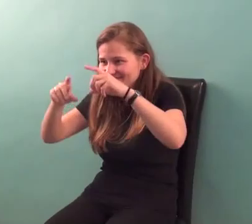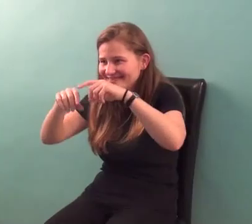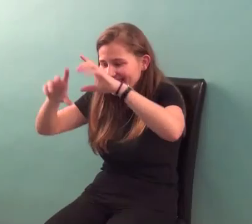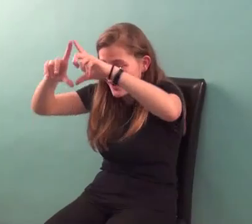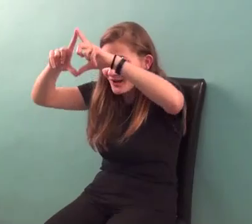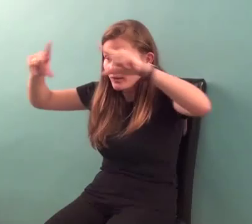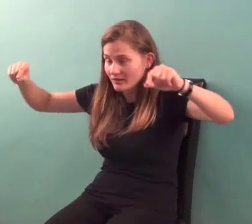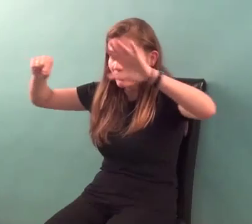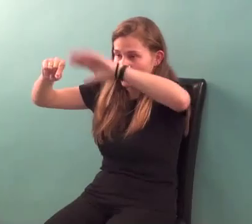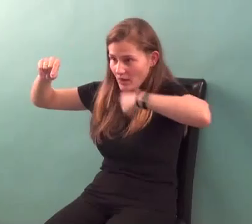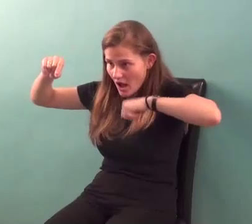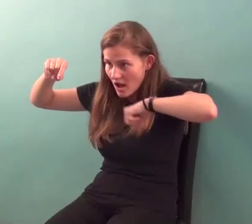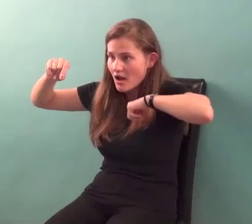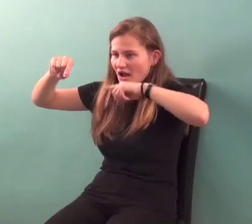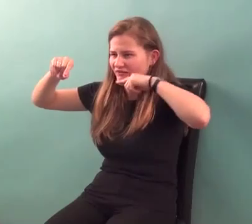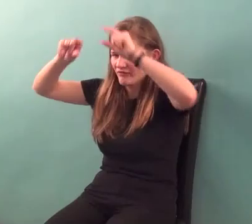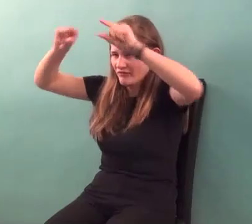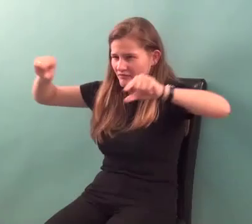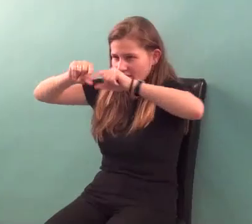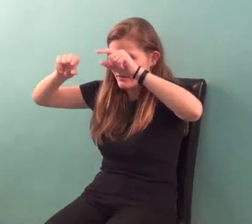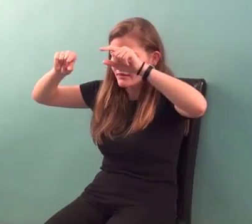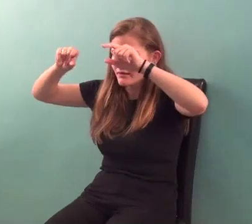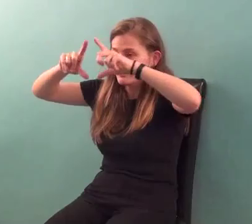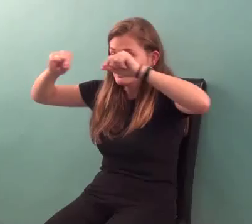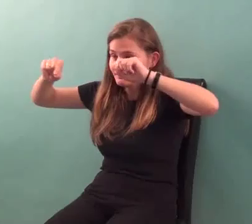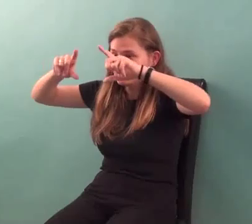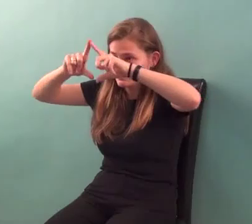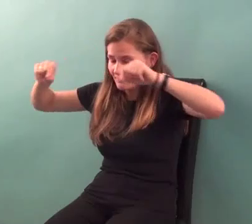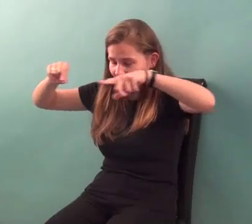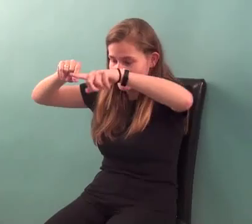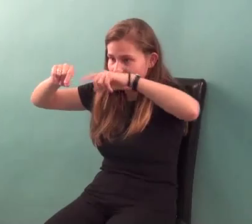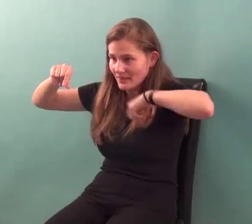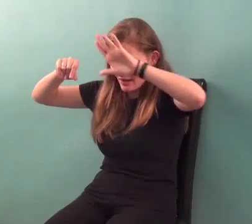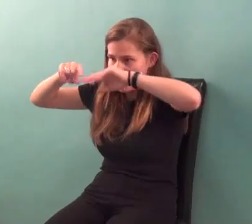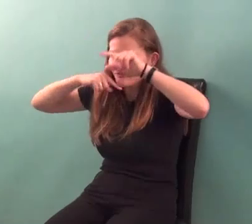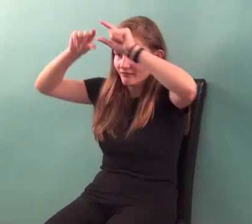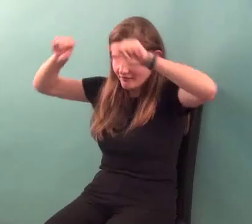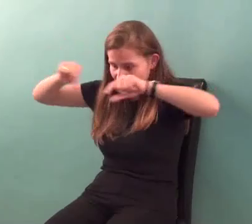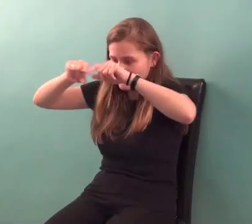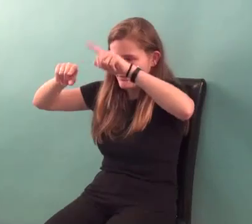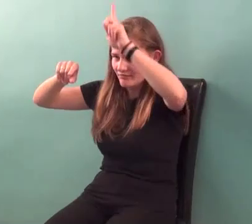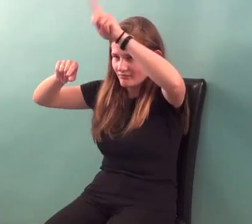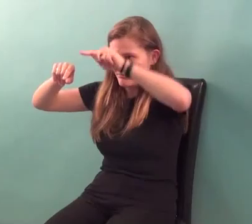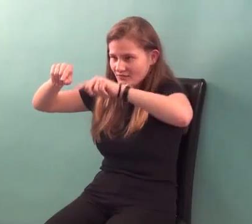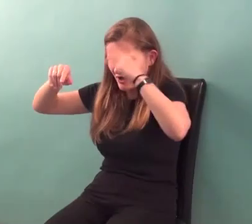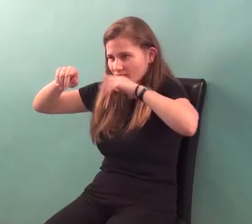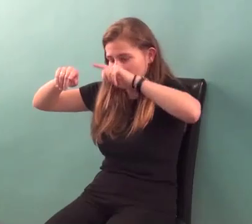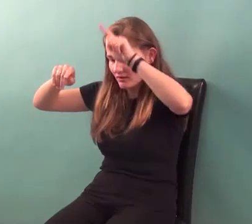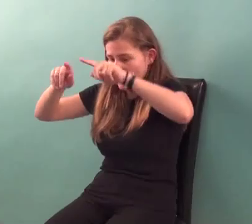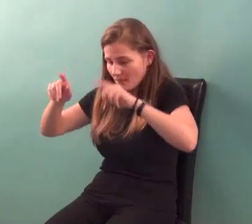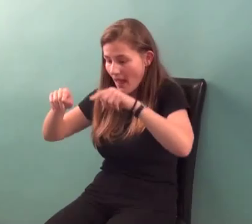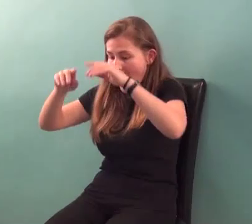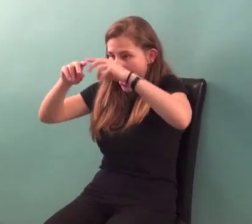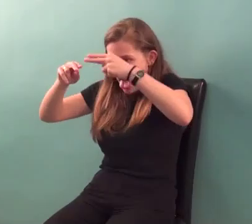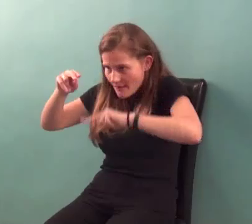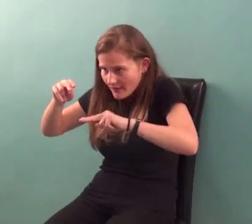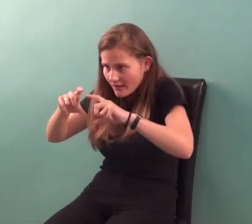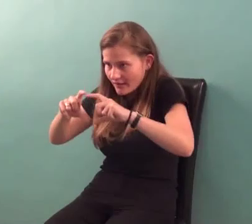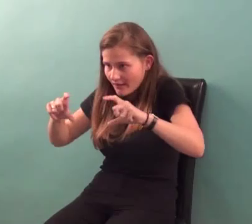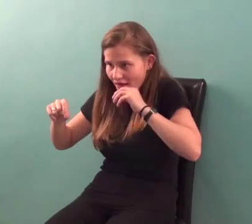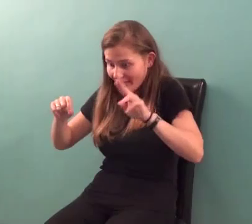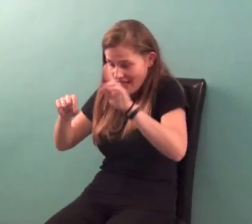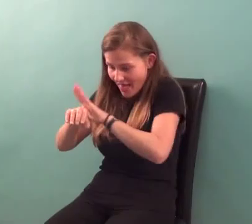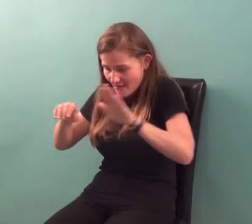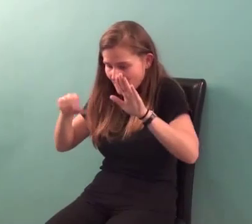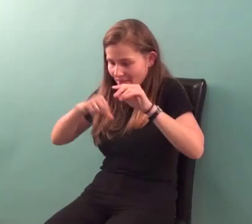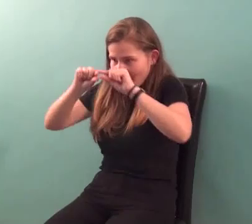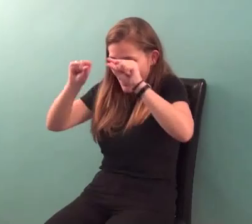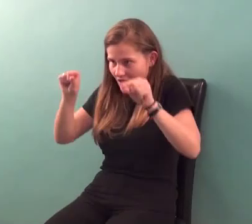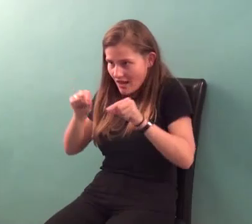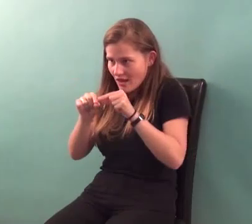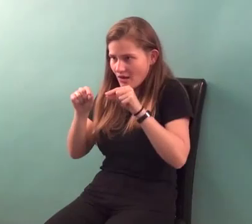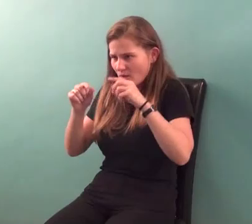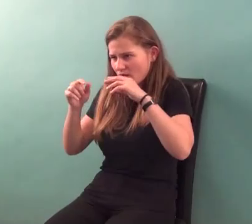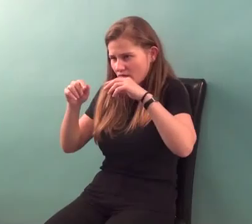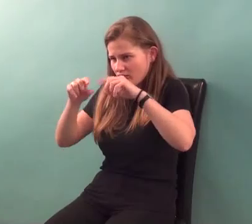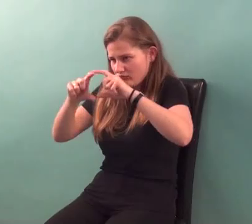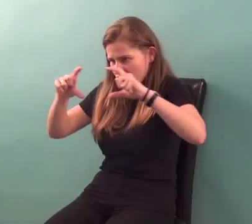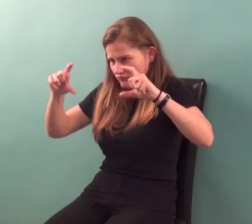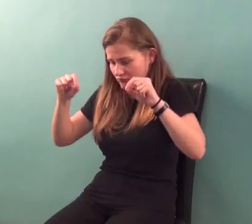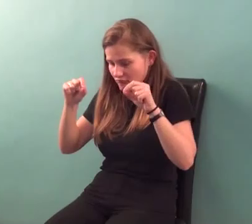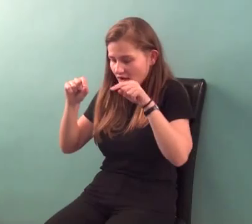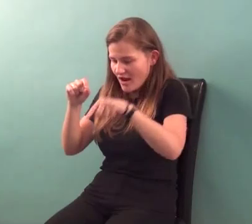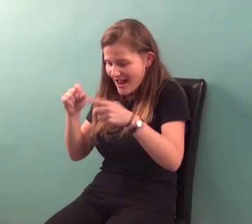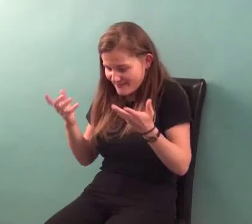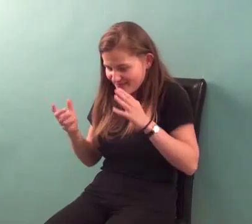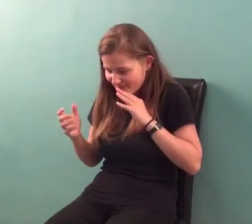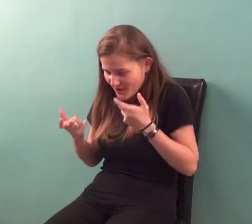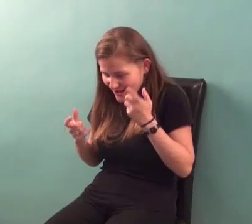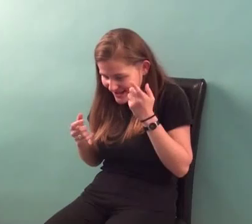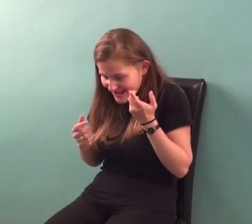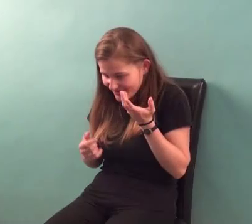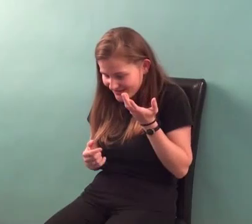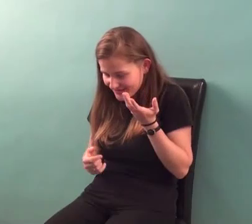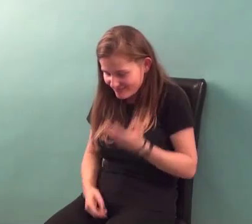Czerwony trójkąt na białym tle, a w nim czarny wykrzyknik oraz pod spodem jest biały prostokąt na niebieskim tle i nie wiem co to jest.